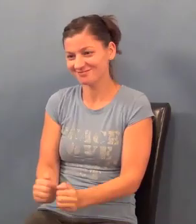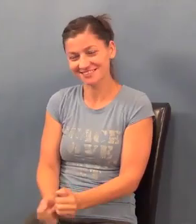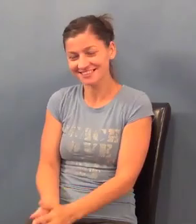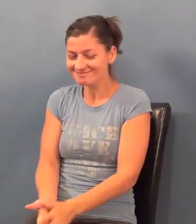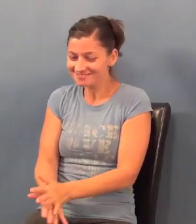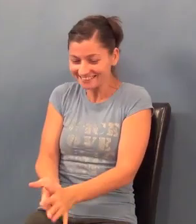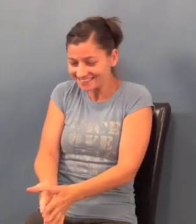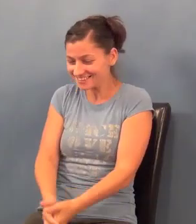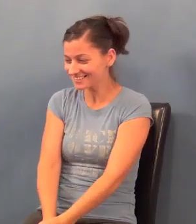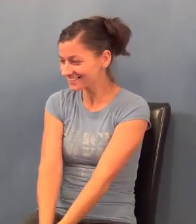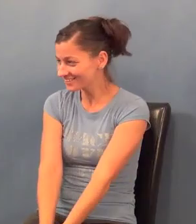Sztywno migam.. hm.